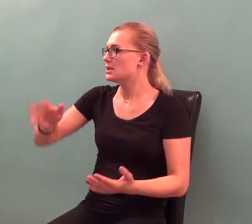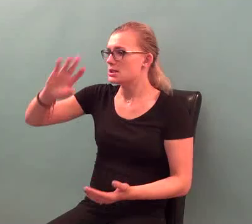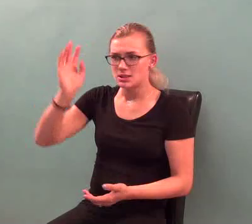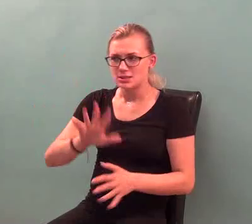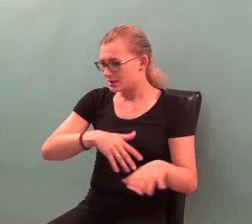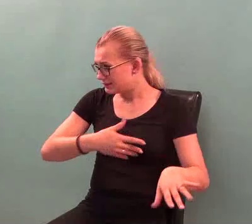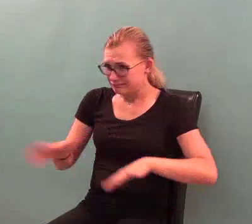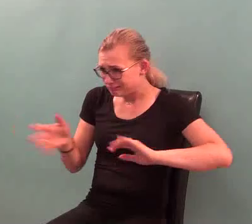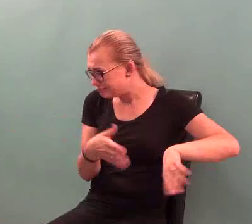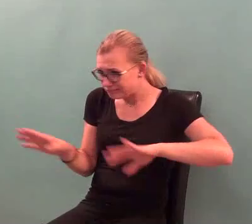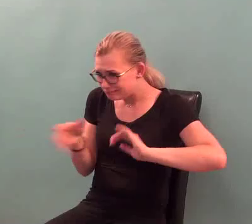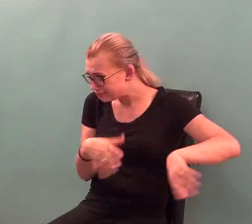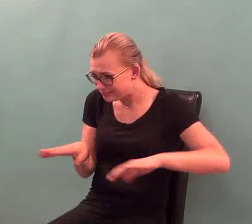Ewakuacja, szybko!